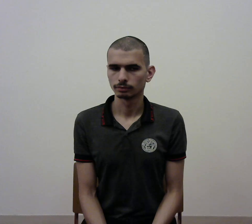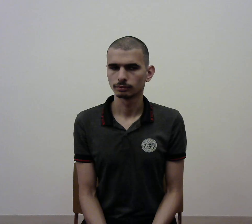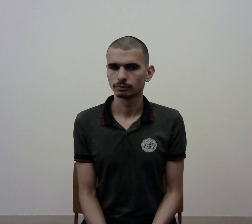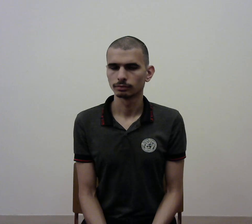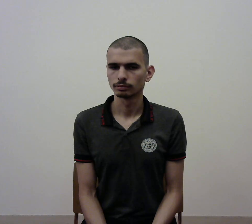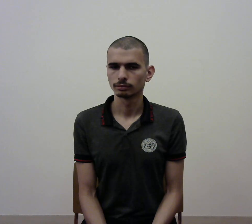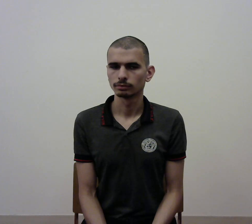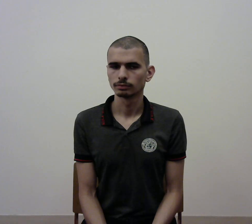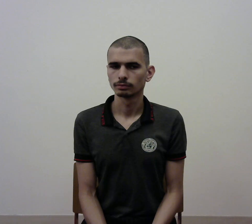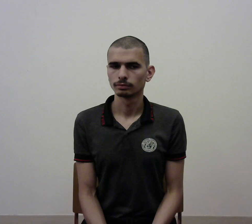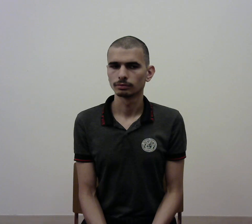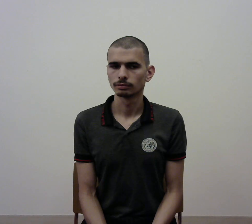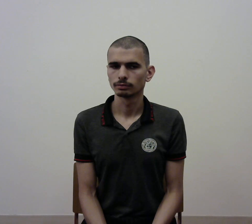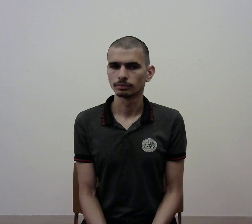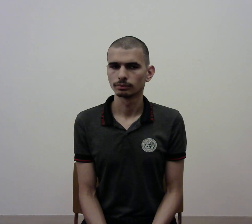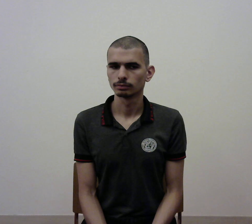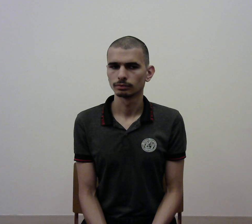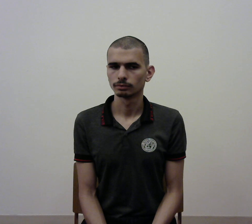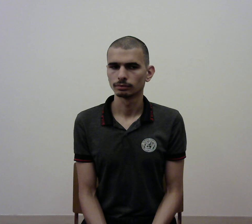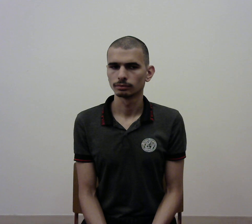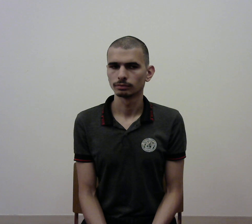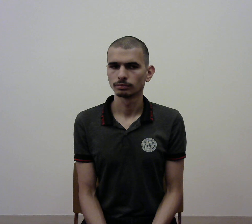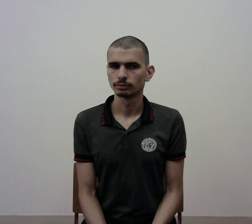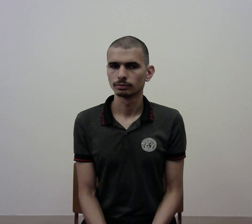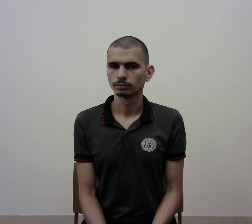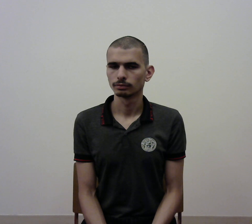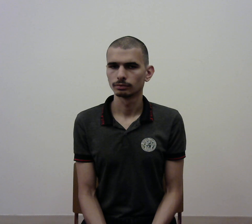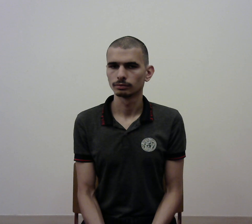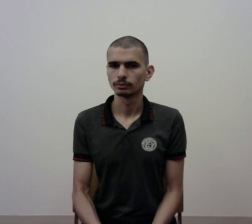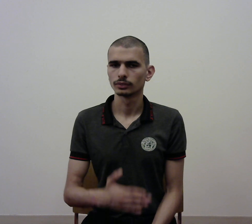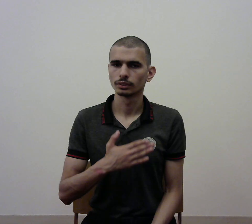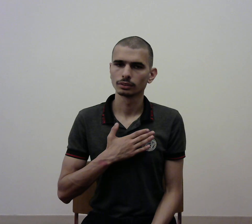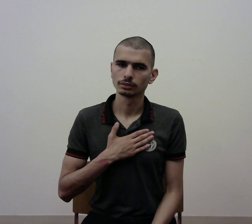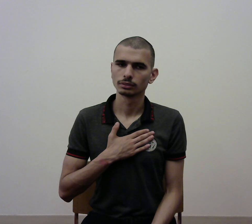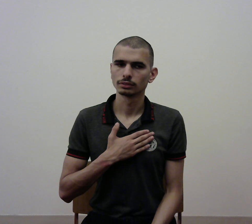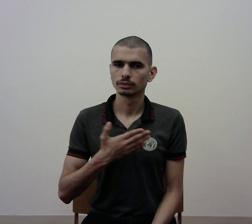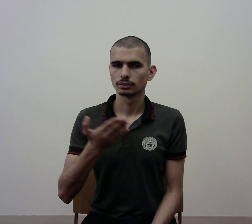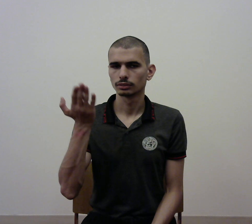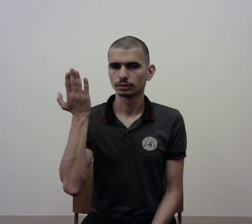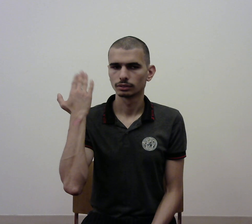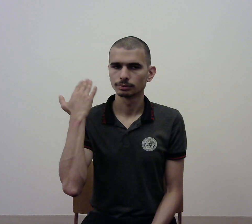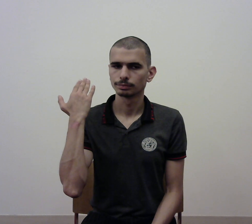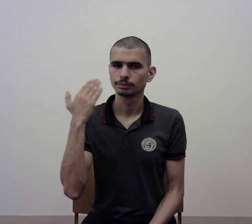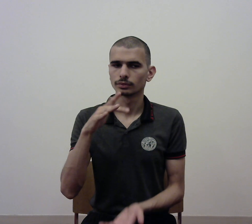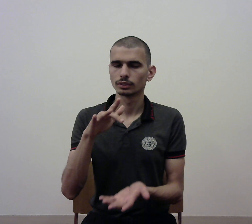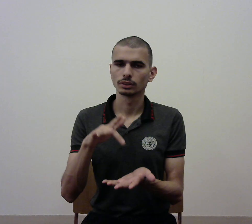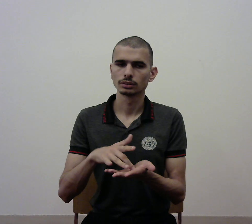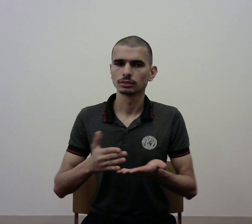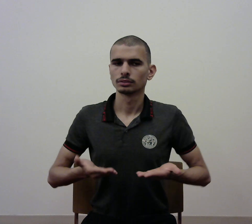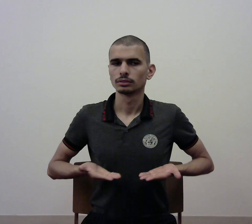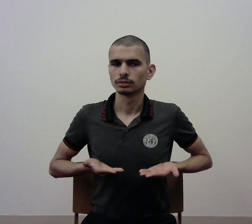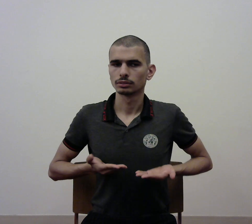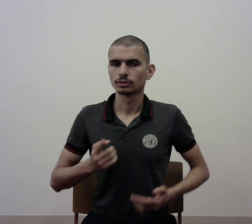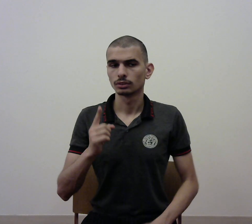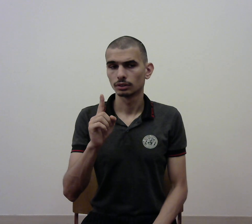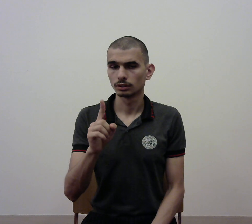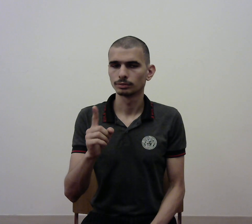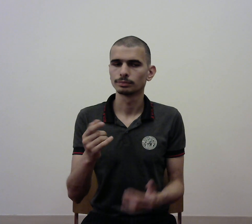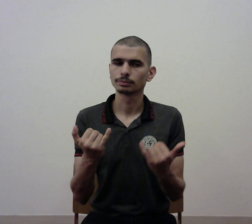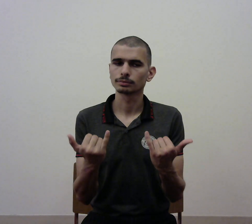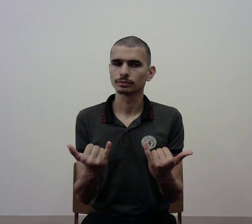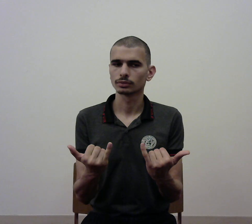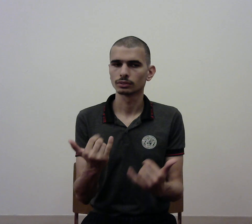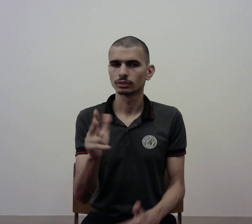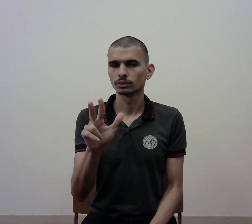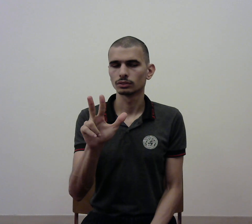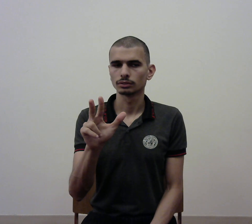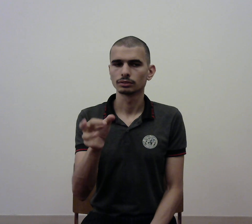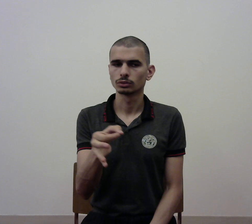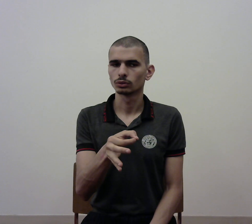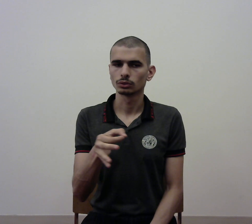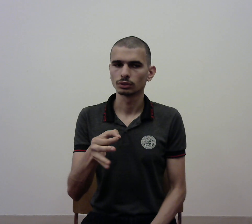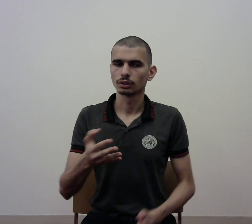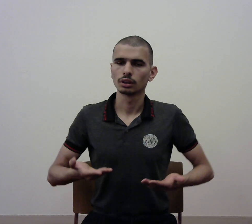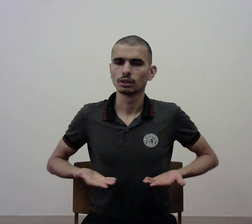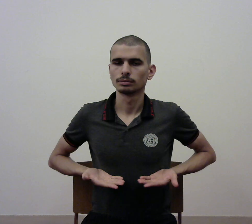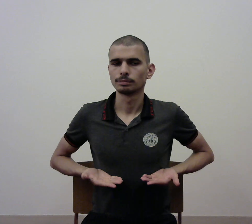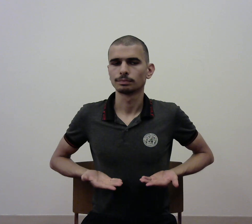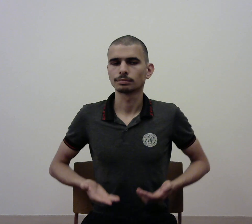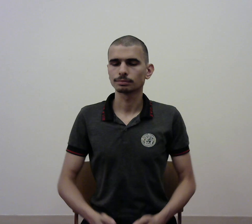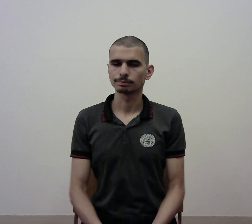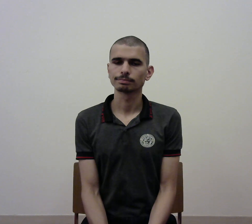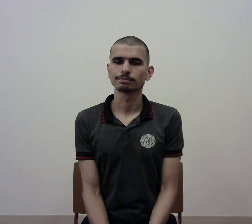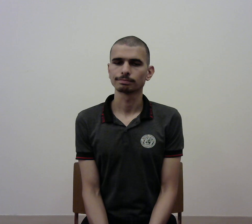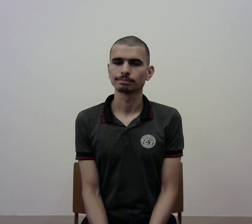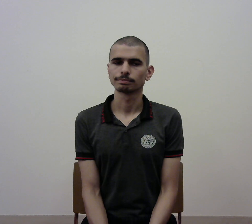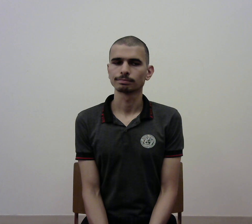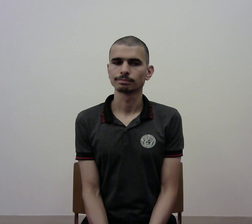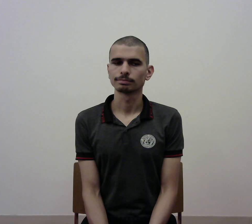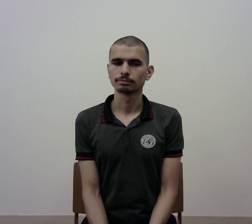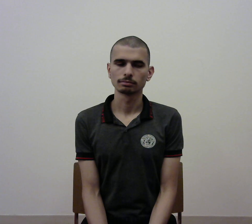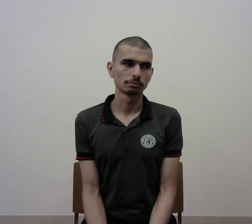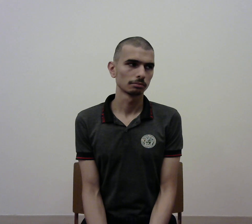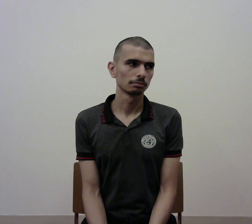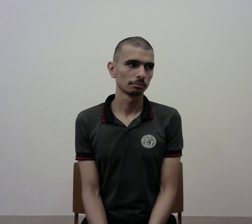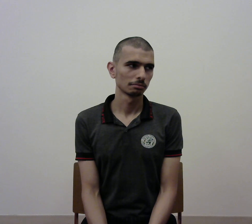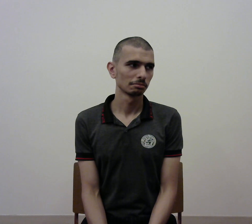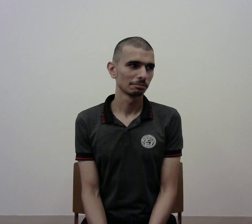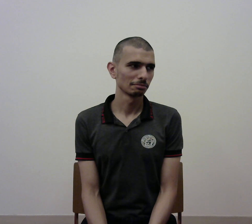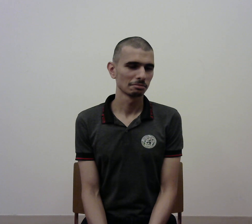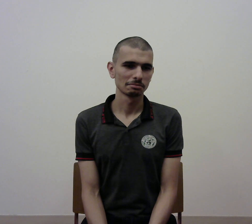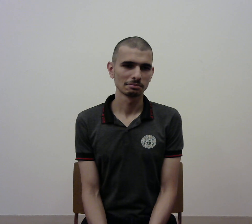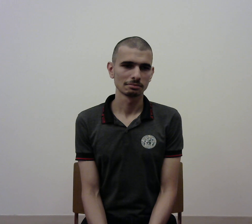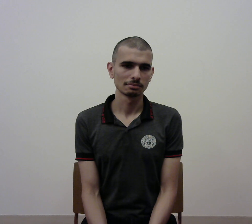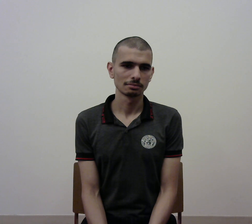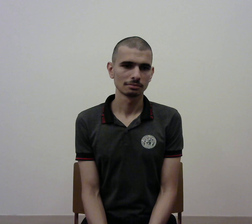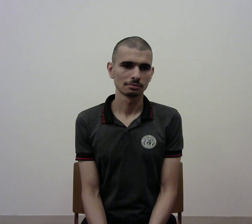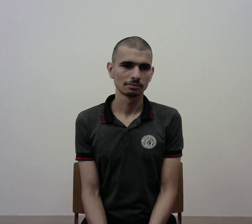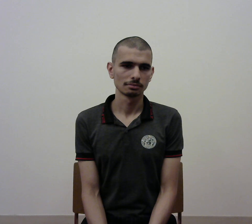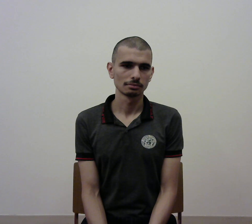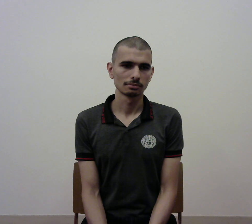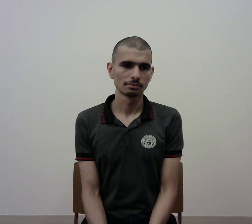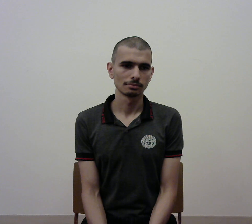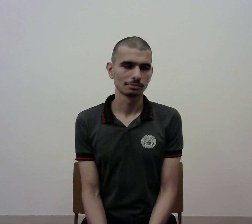Mən əvvəl mərkəzdə yaşamışam, amma indi 3-cü mikrorayonda yaşayıram